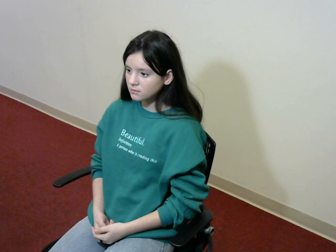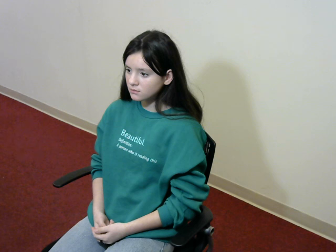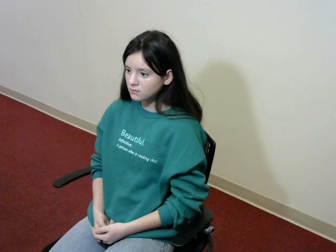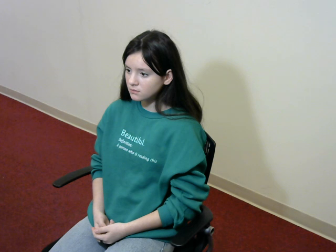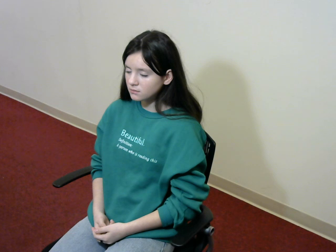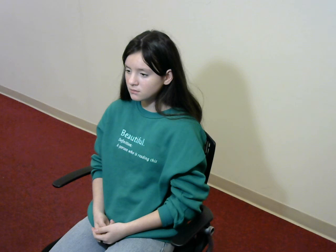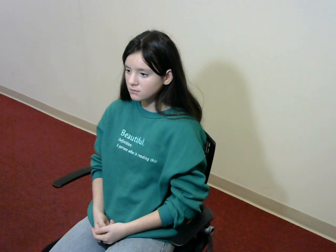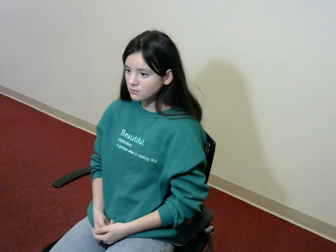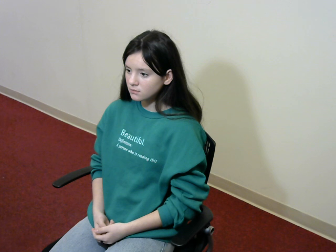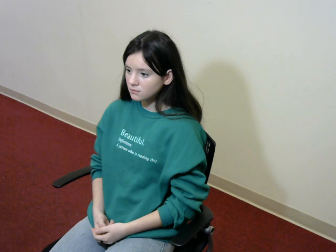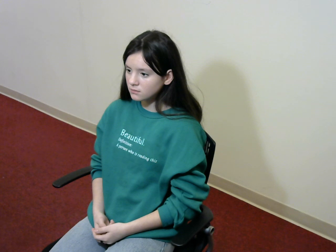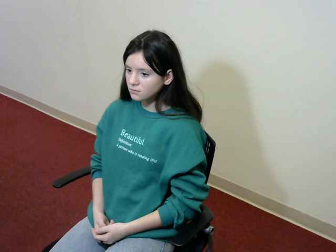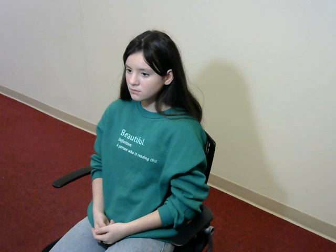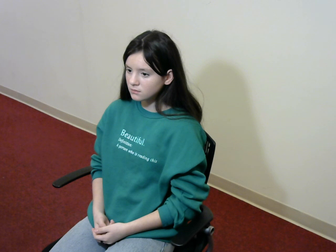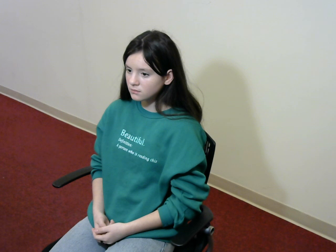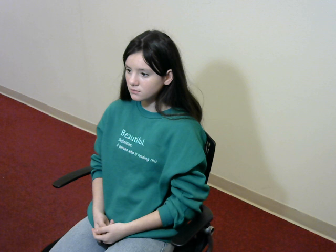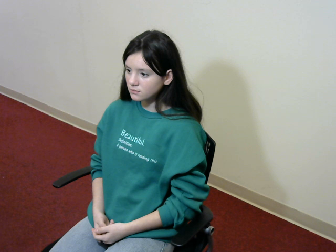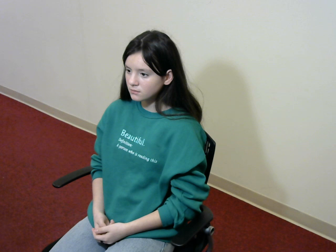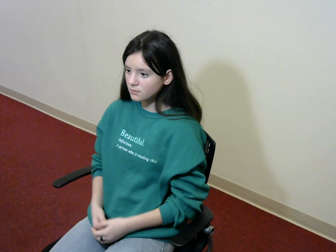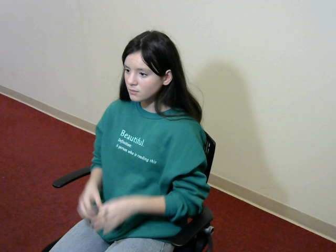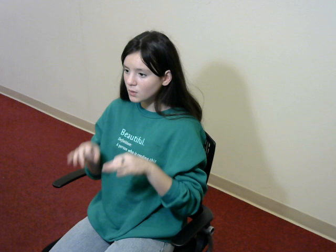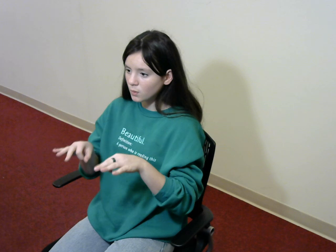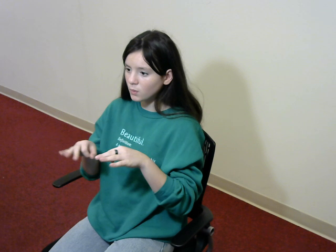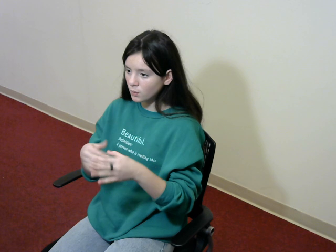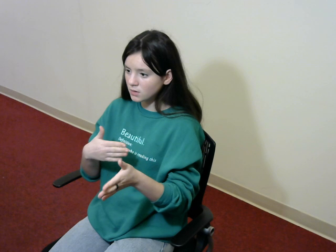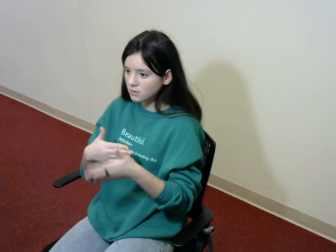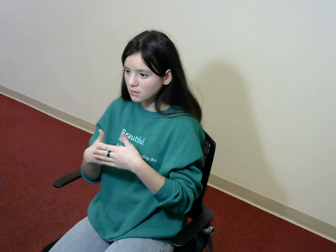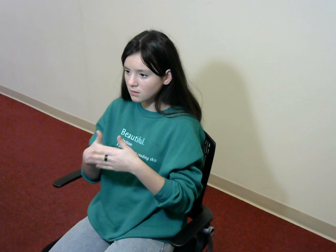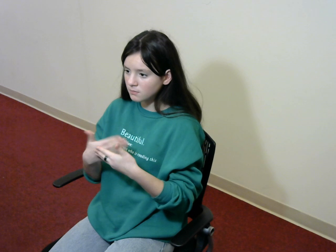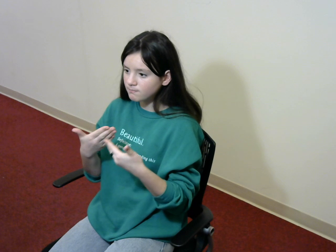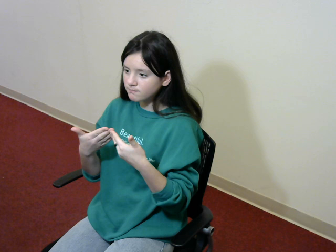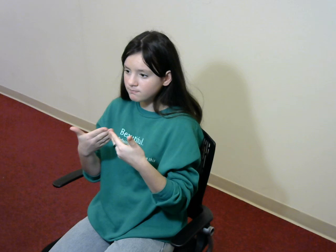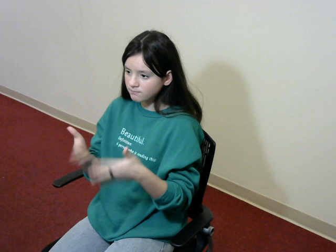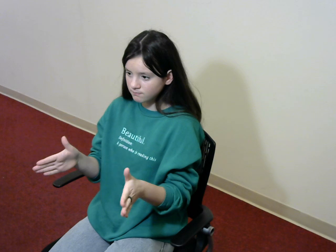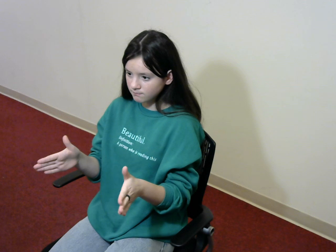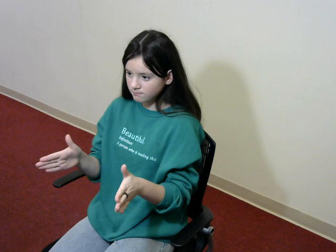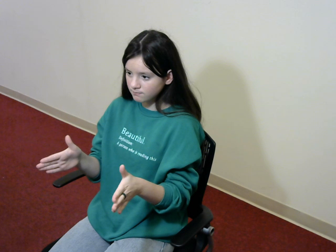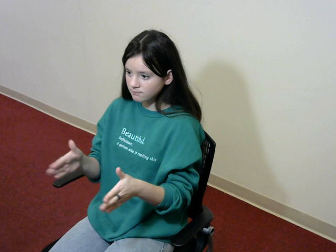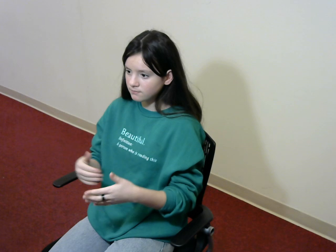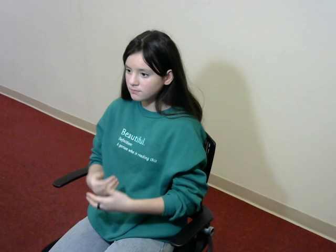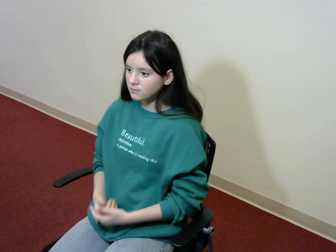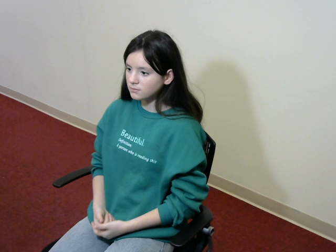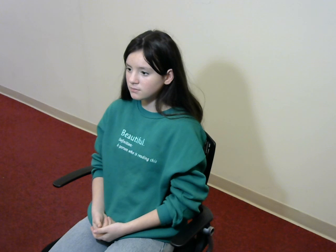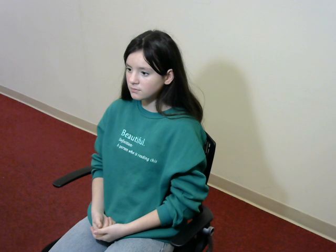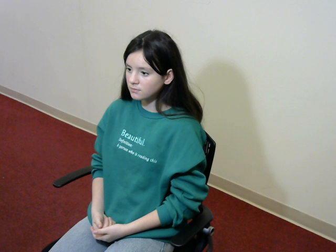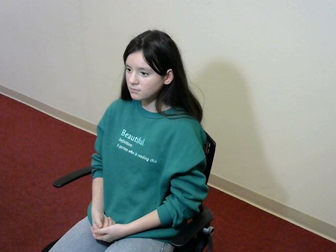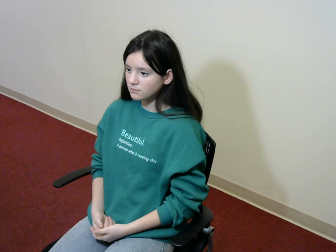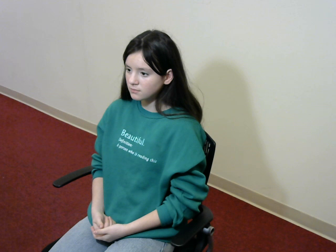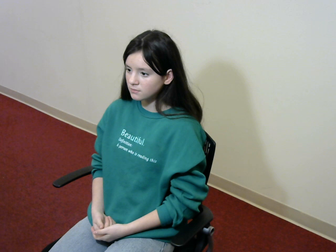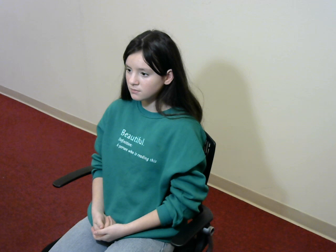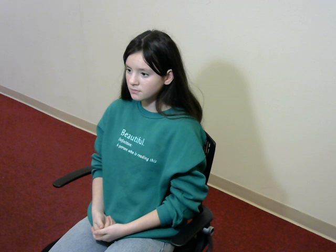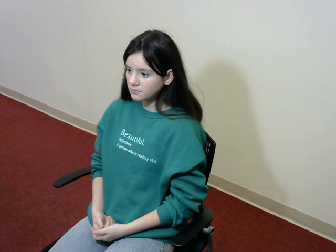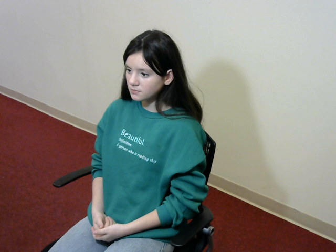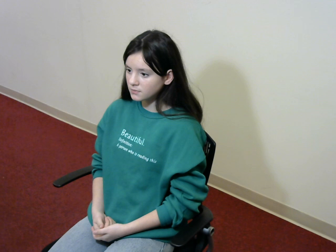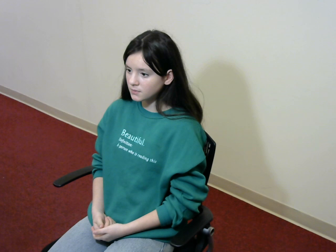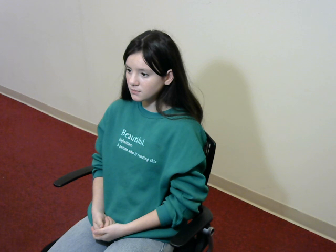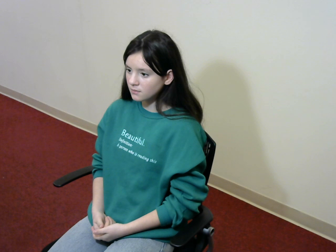Maşının qapısı açıqdır